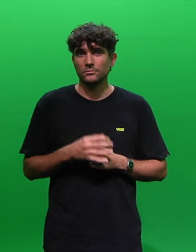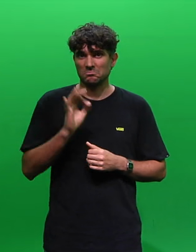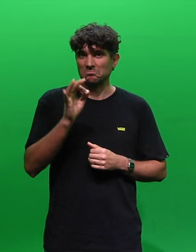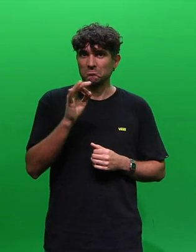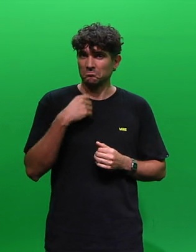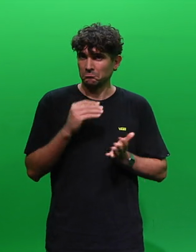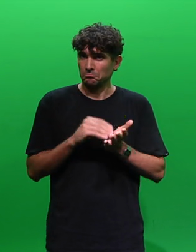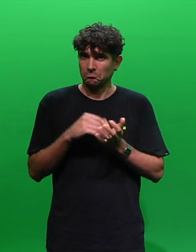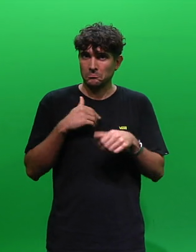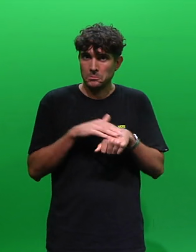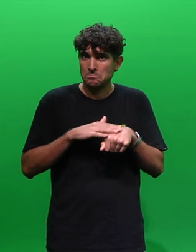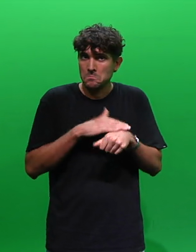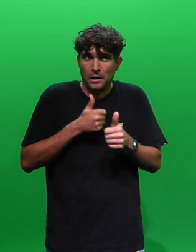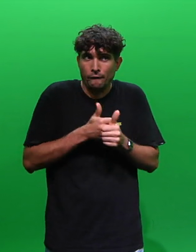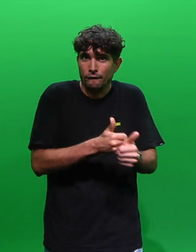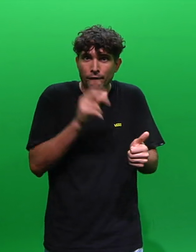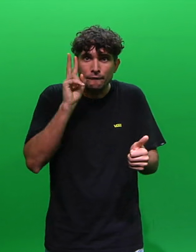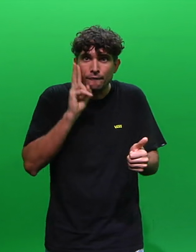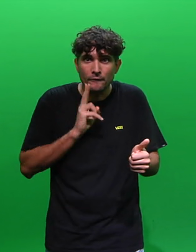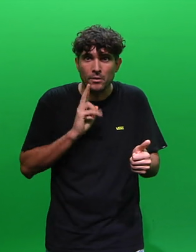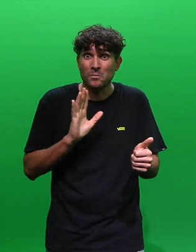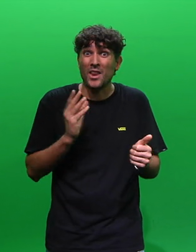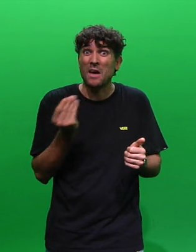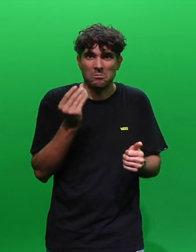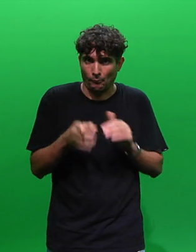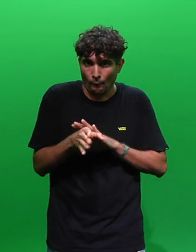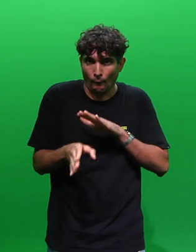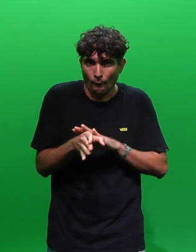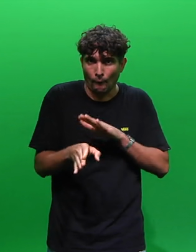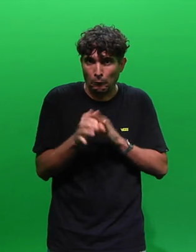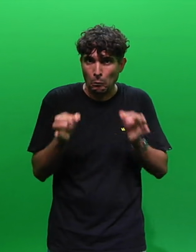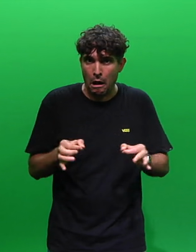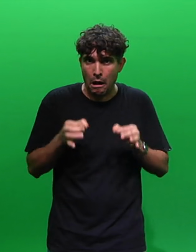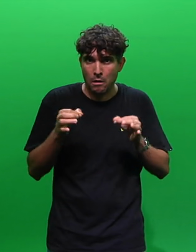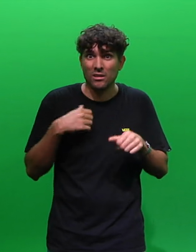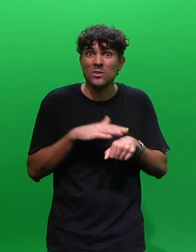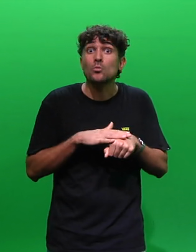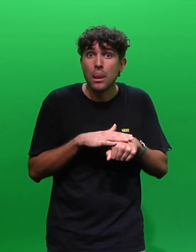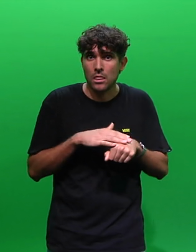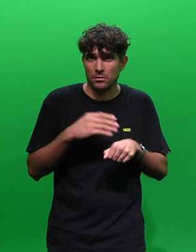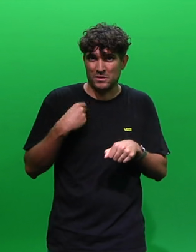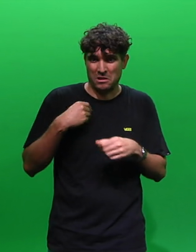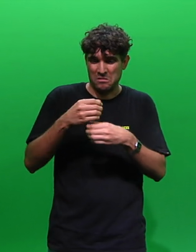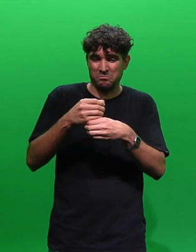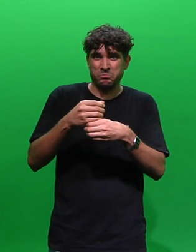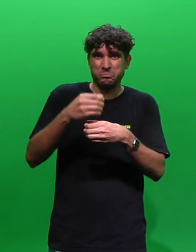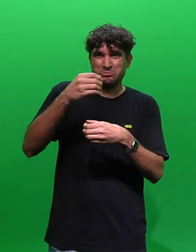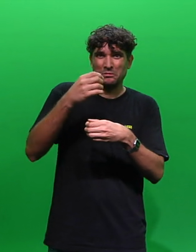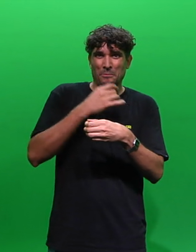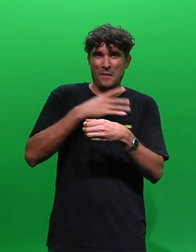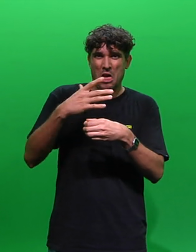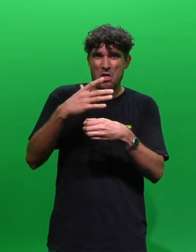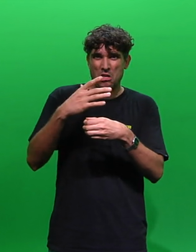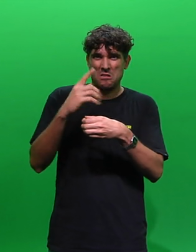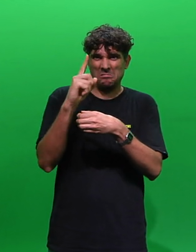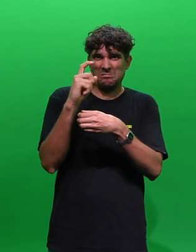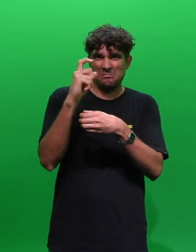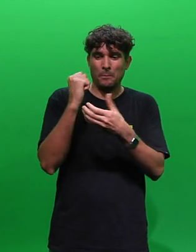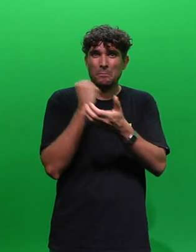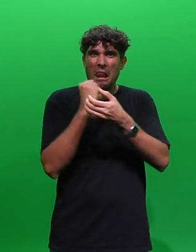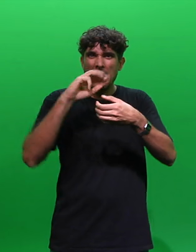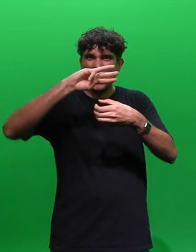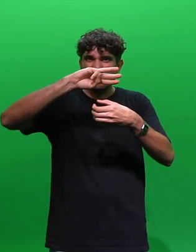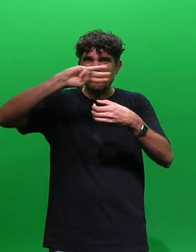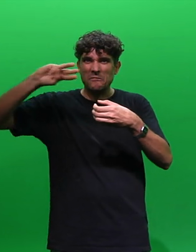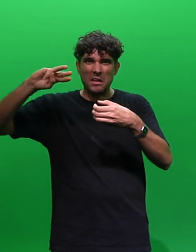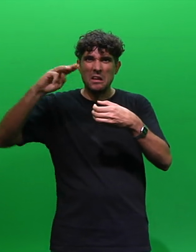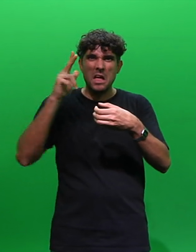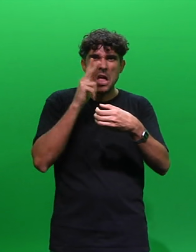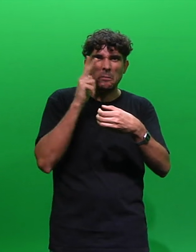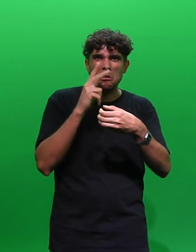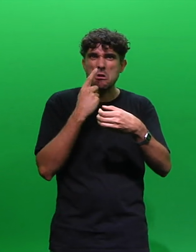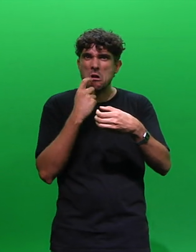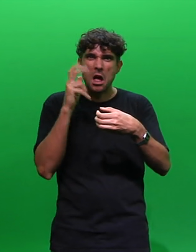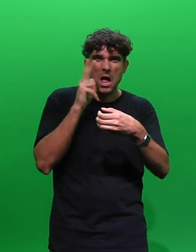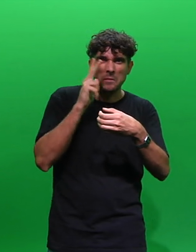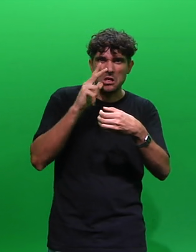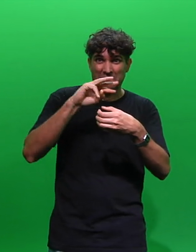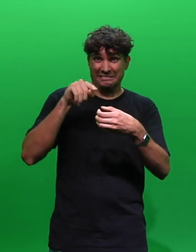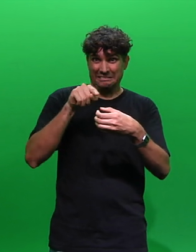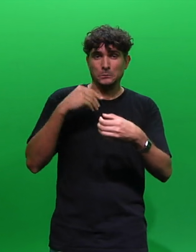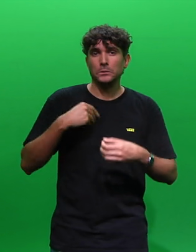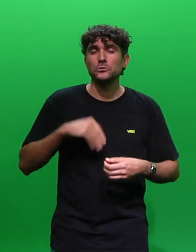Sí, de vegades em poso pomada i faig un seguiment correcte, però no millora, continua igual. Em poso la pomada que és d'un tub allargat i blanc, amb un aplicador, que té tres ratlles que són de color groc, vermell i groc. Faig servir aquesta pomada.